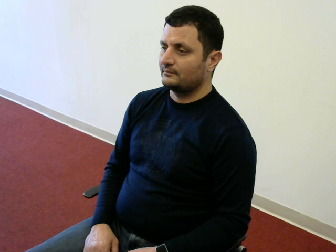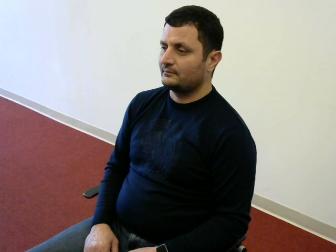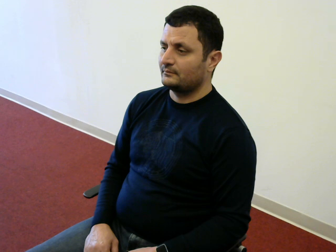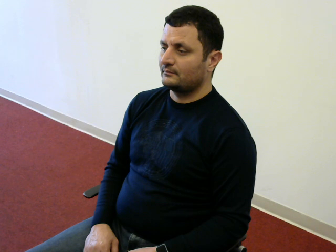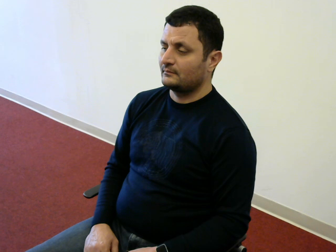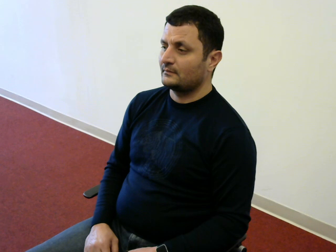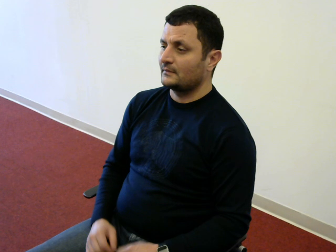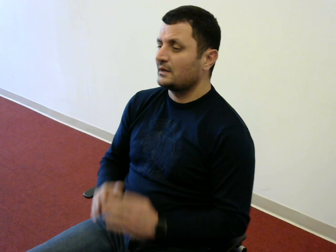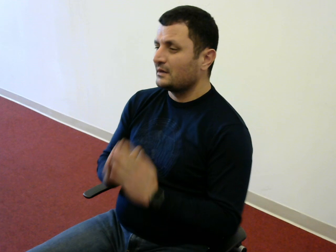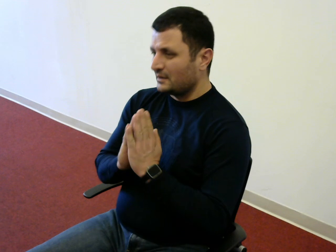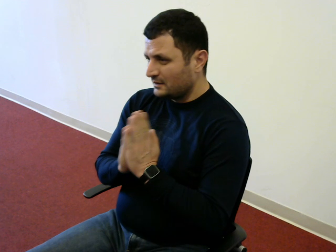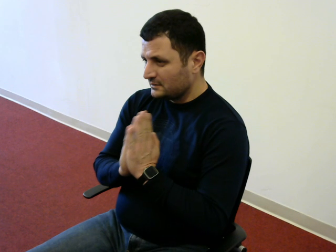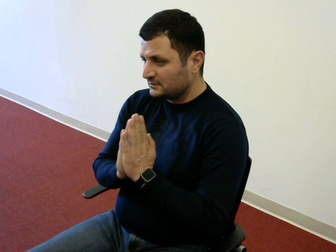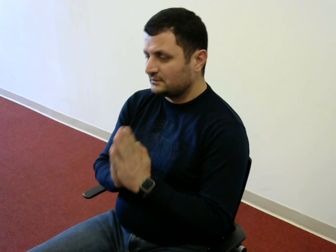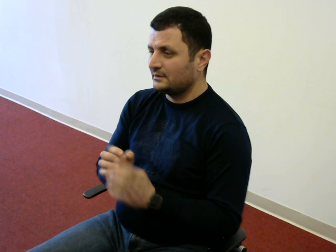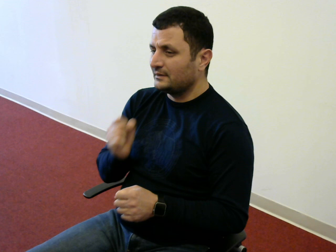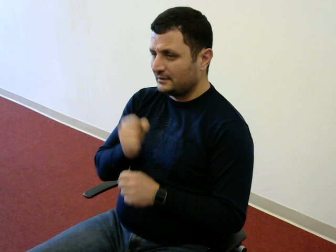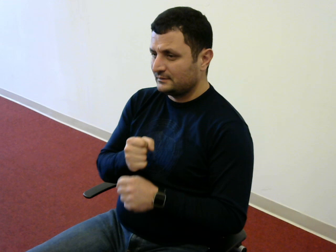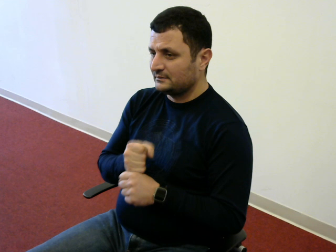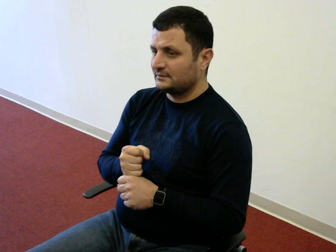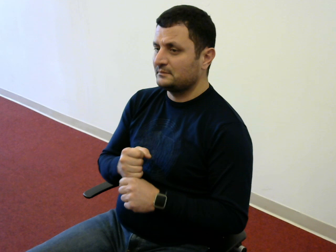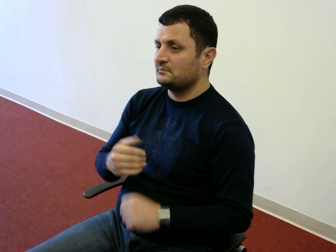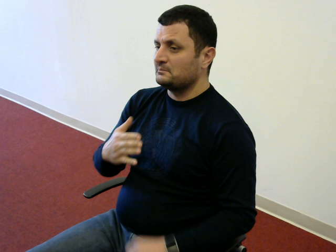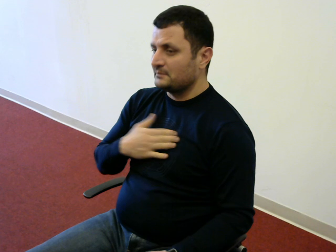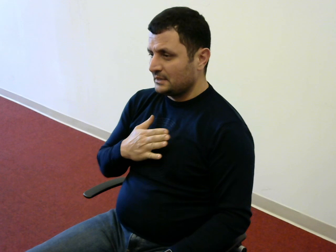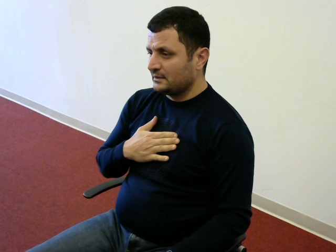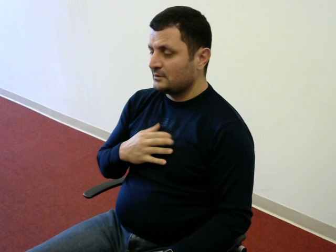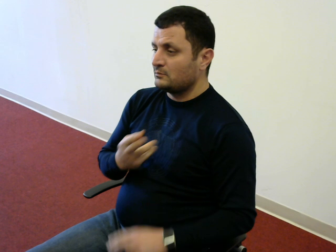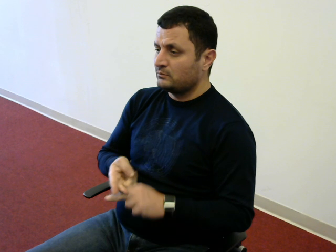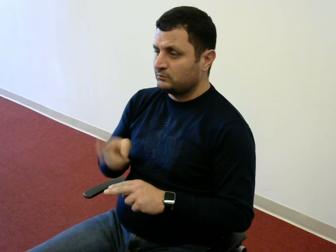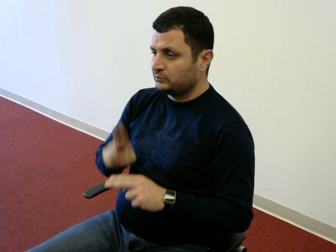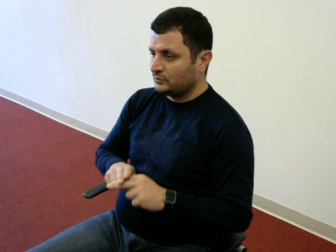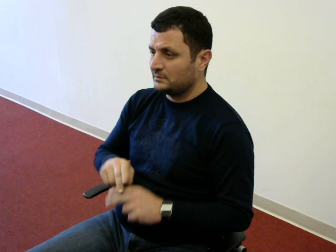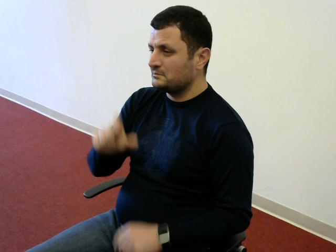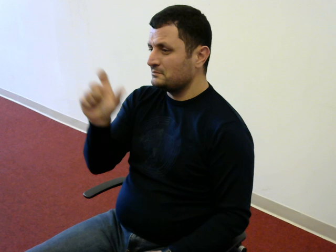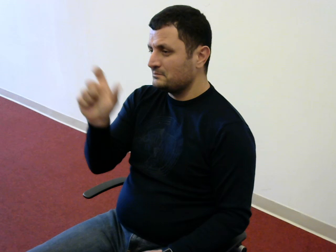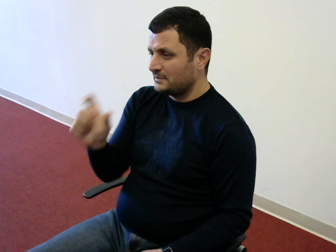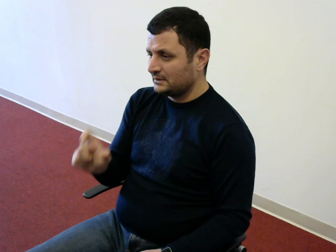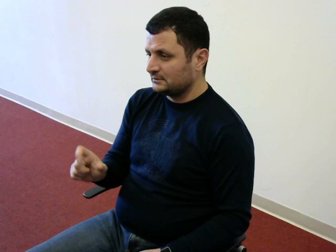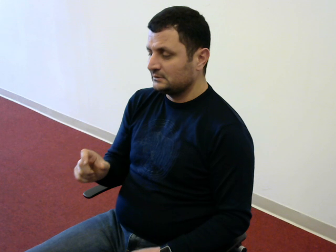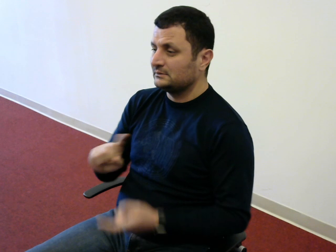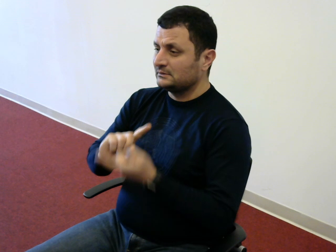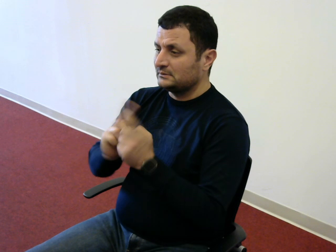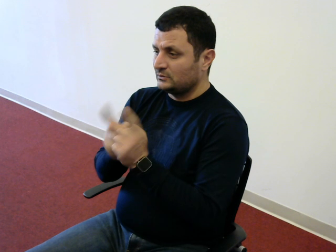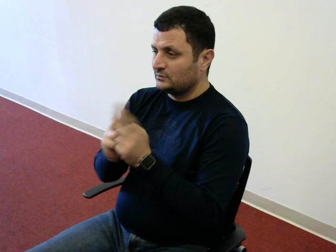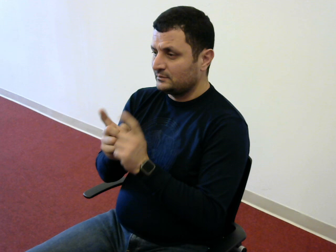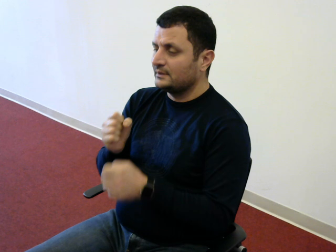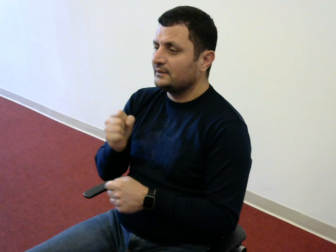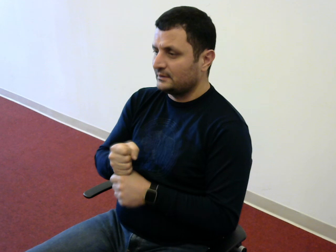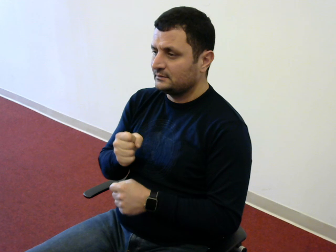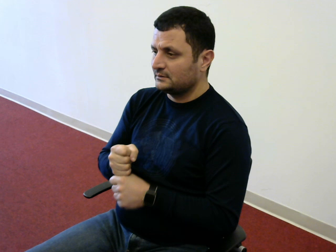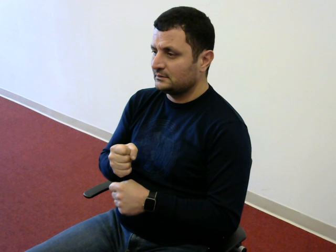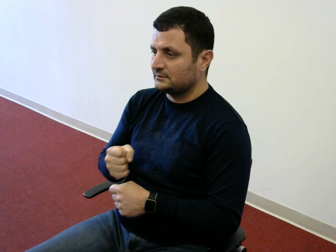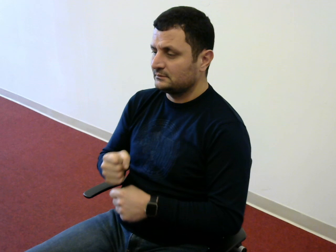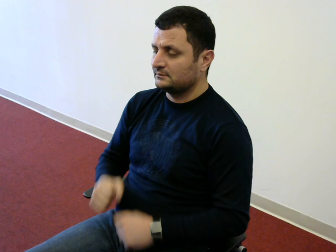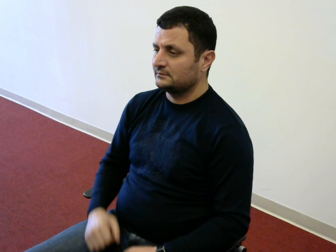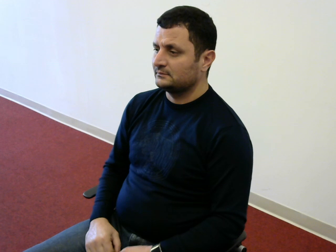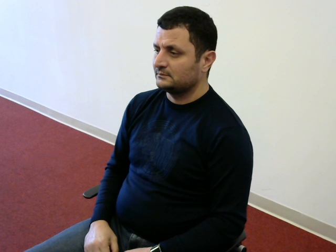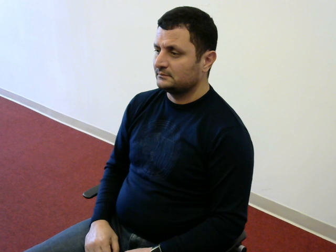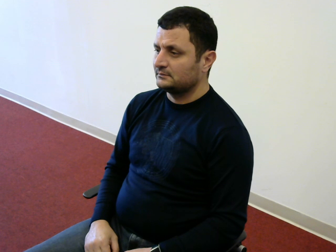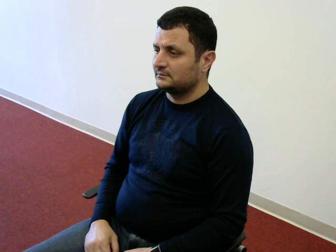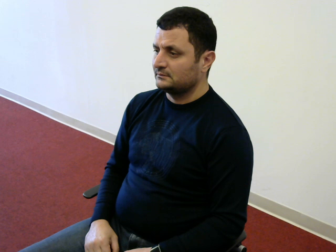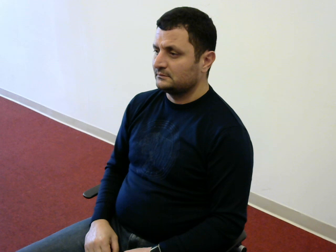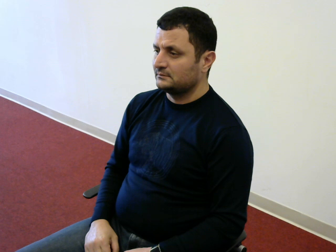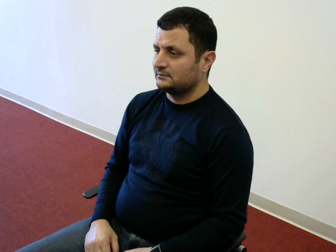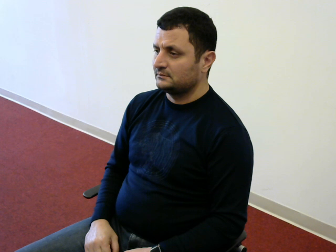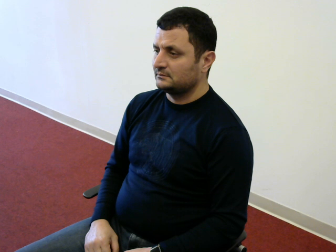Xahiş edirəm, mənə bu şeiri tərcümə edin